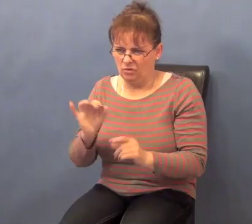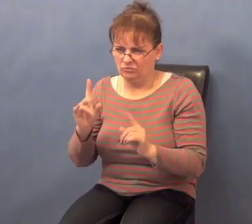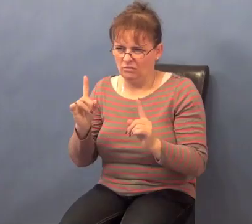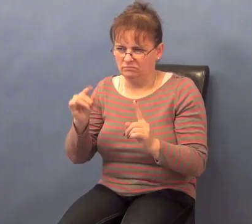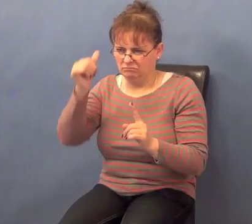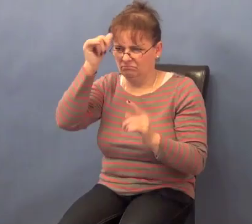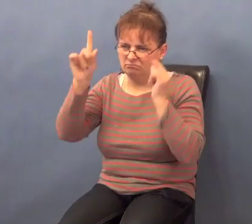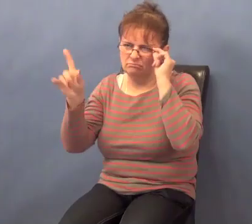Tak, ostrożnie.